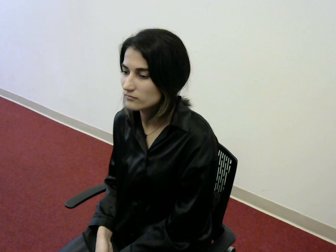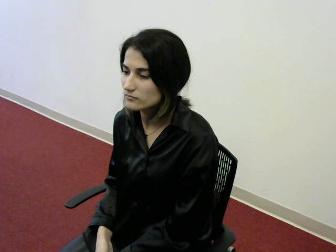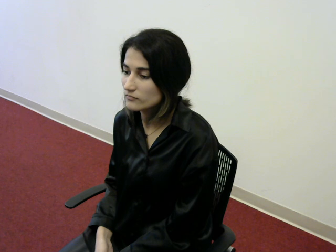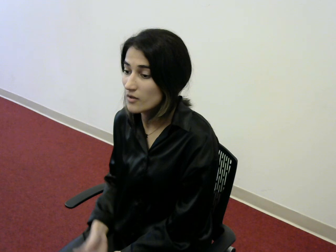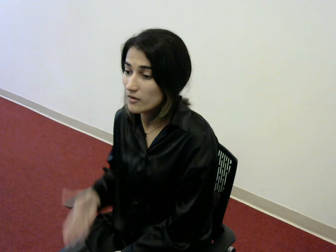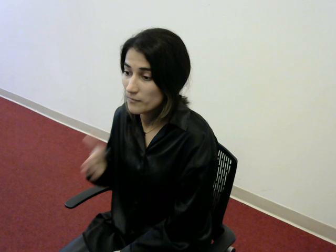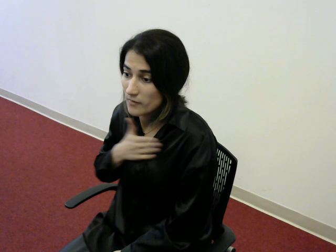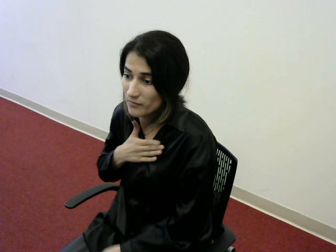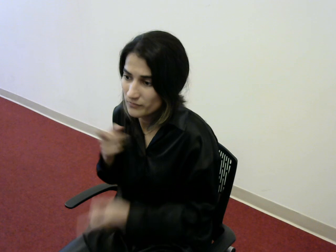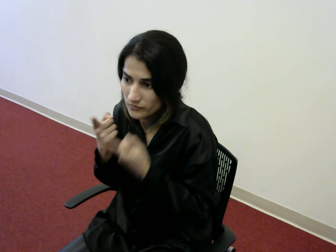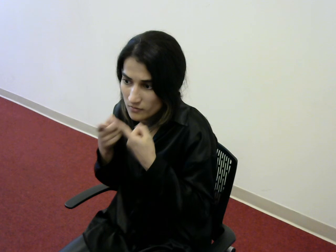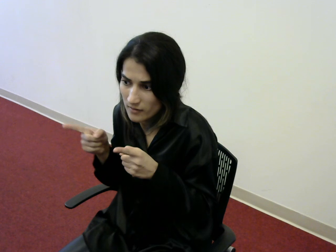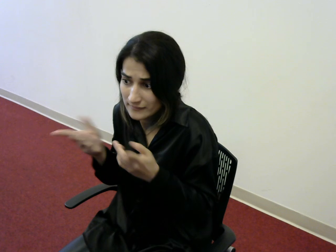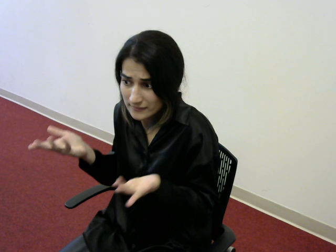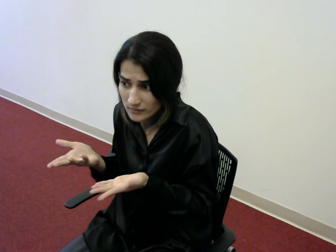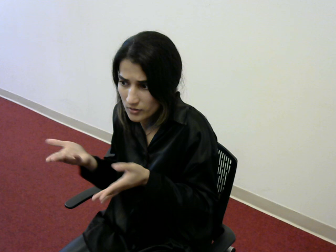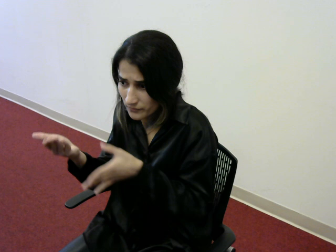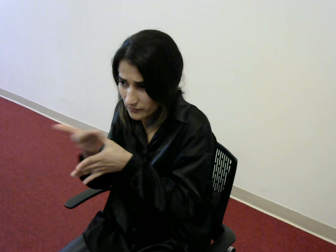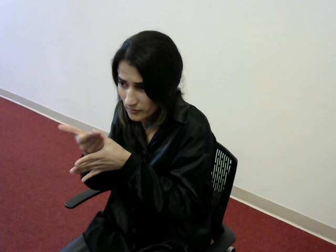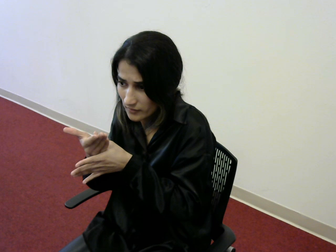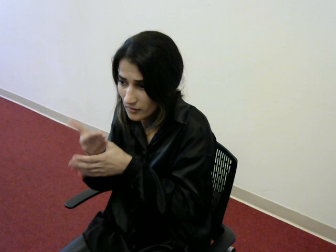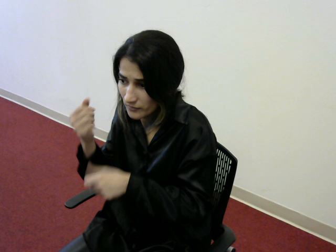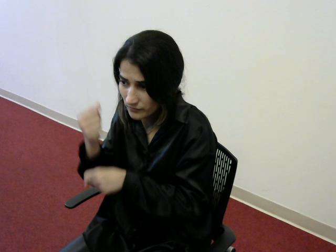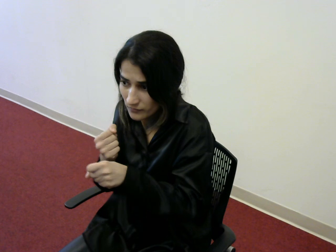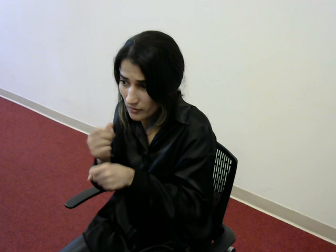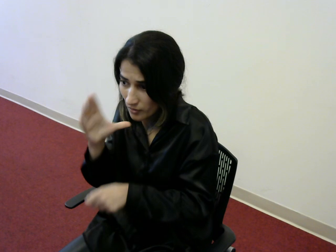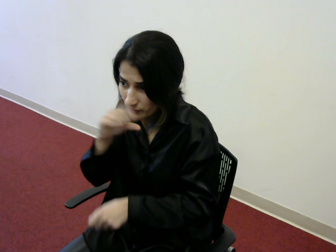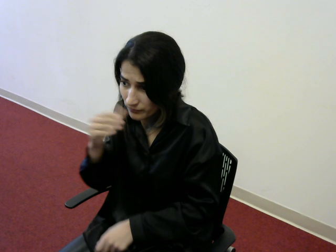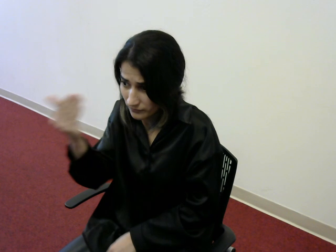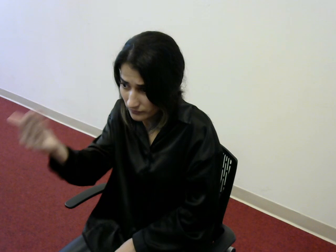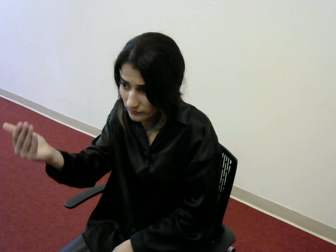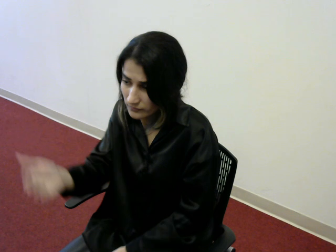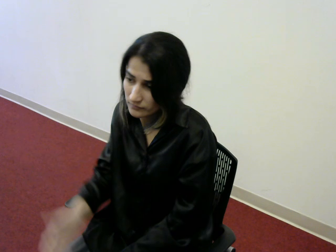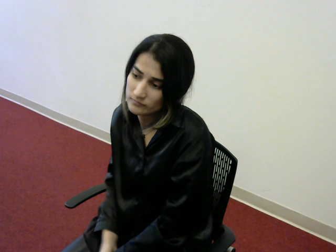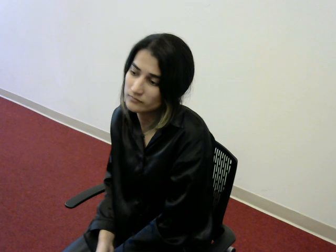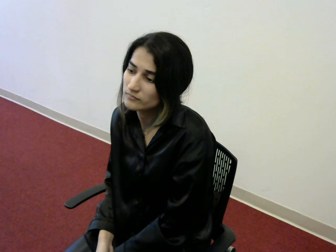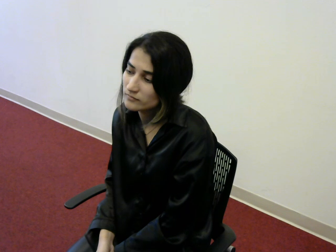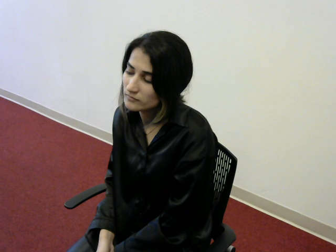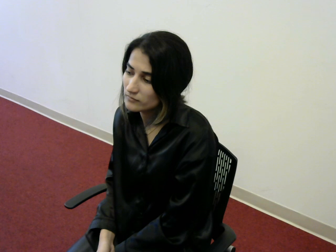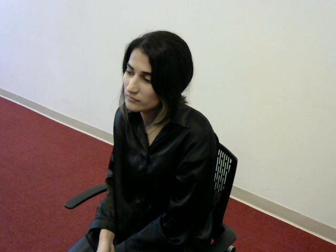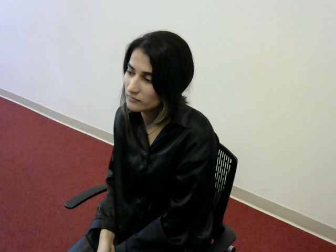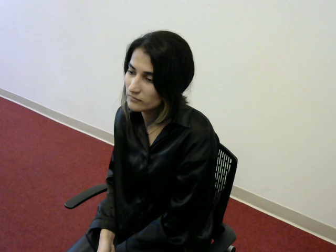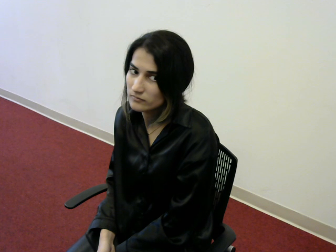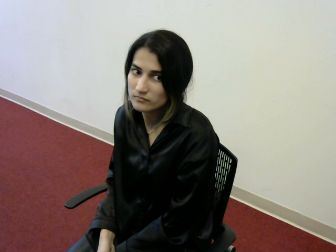Mənə başqa hansı köməkliyi edə bilərsiniz?